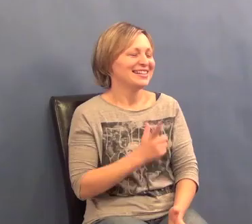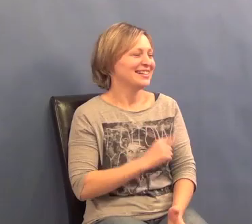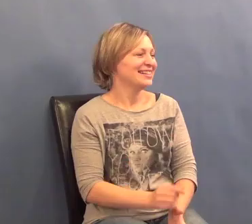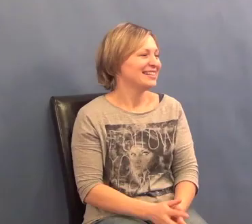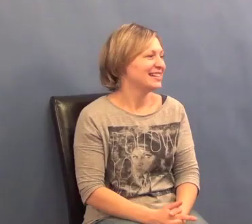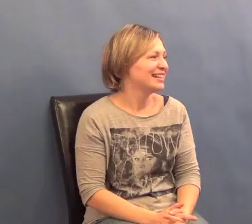Aha.